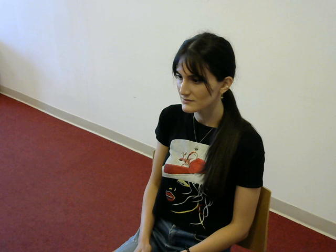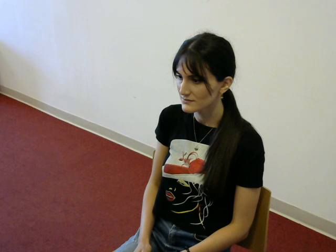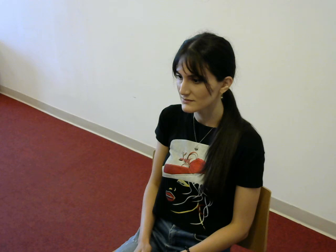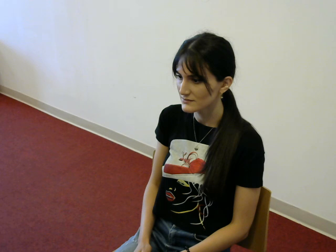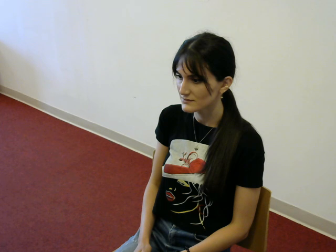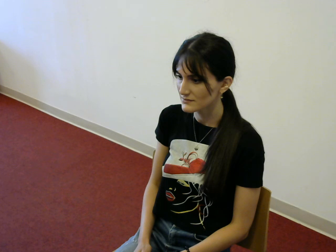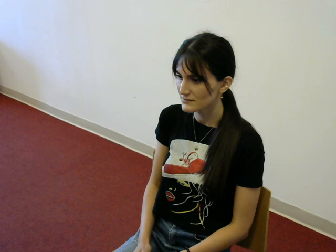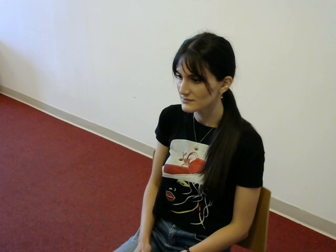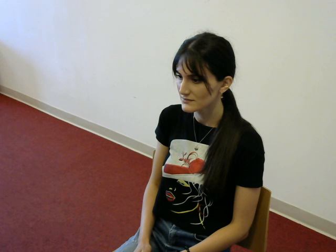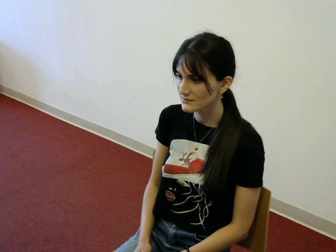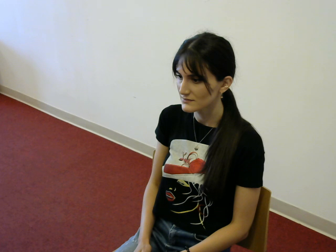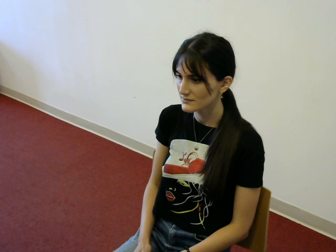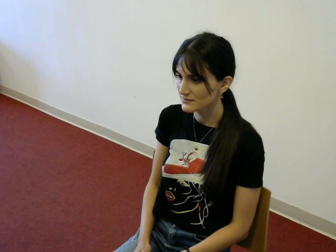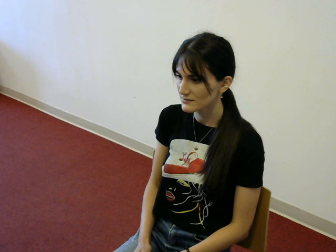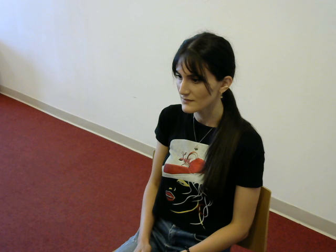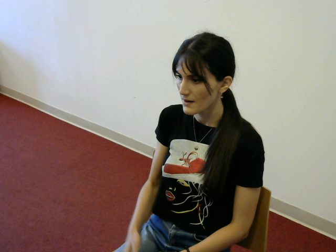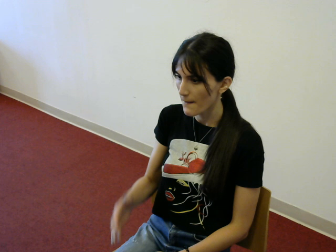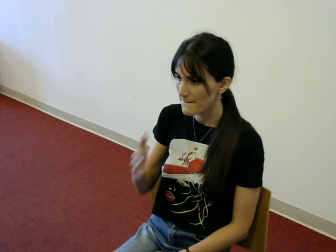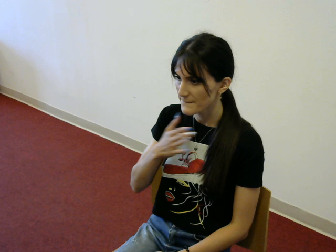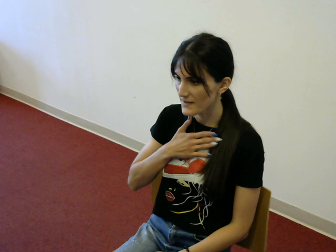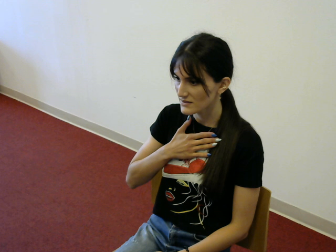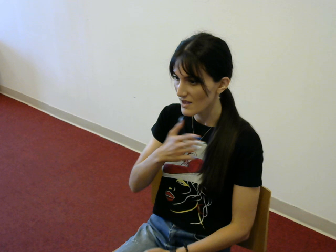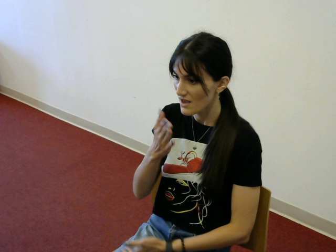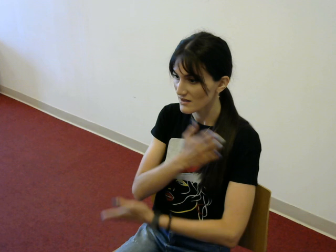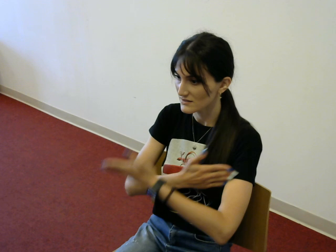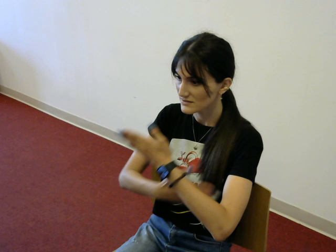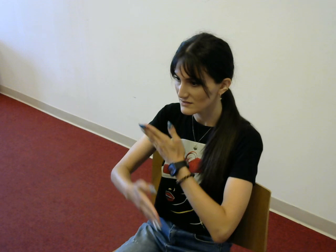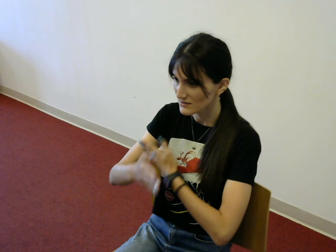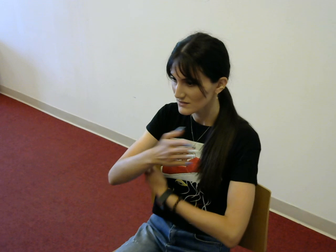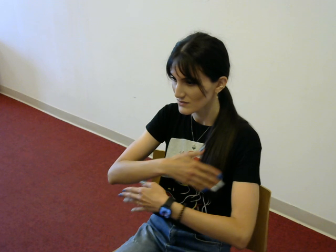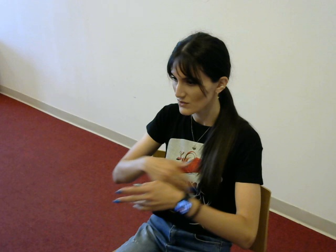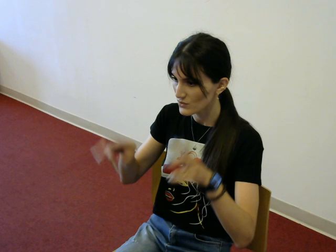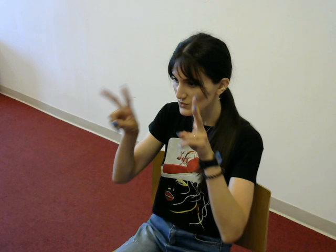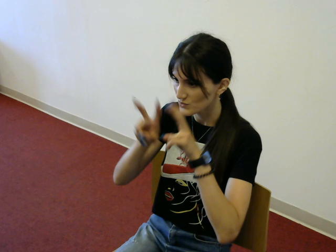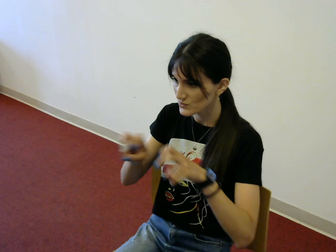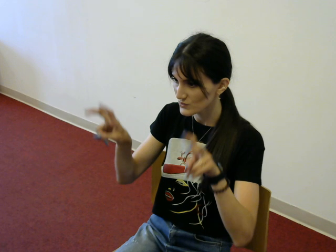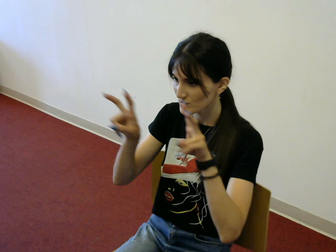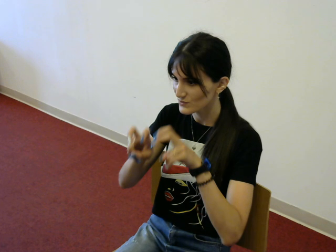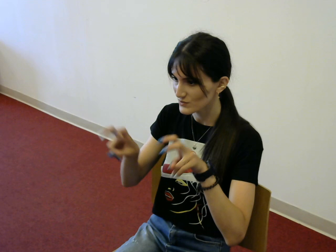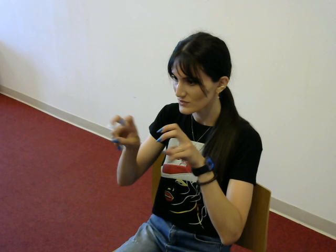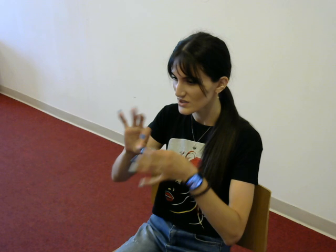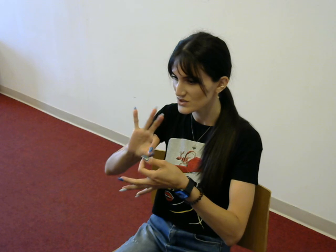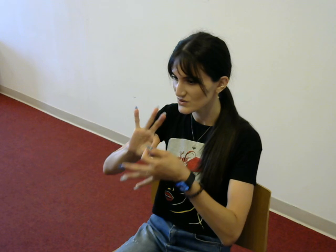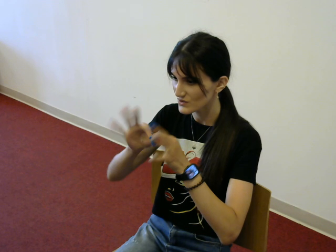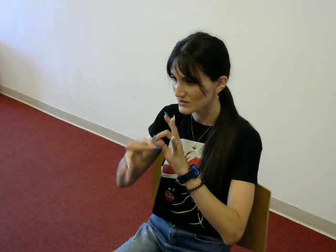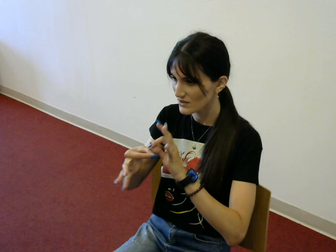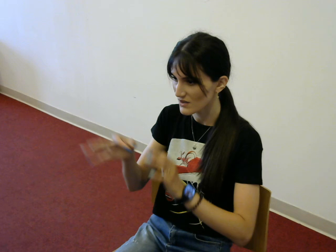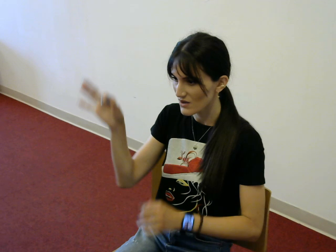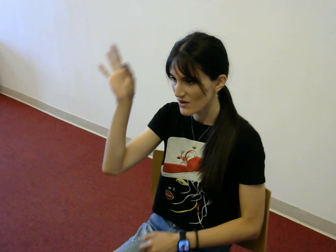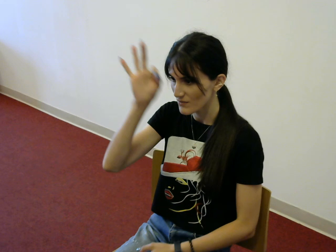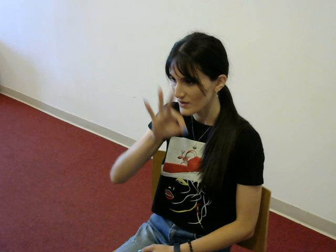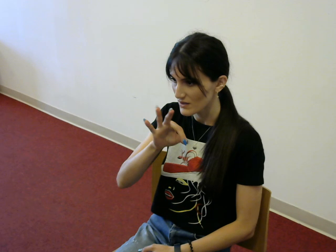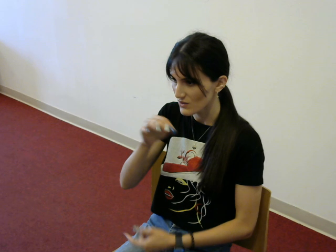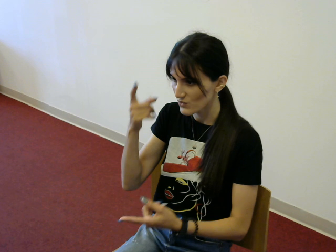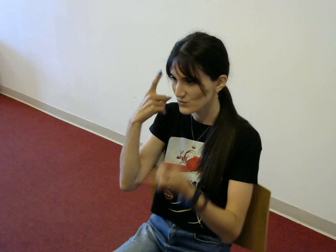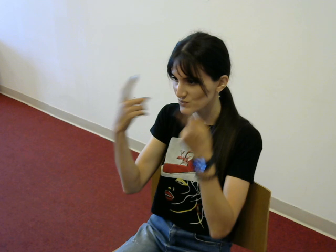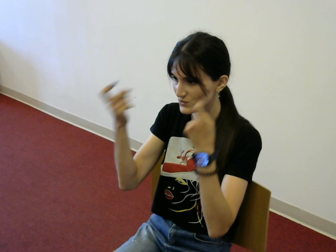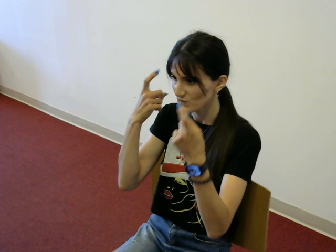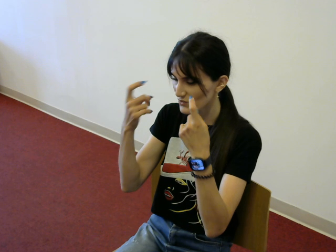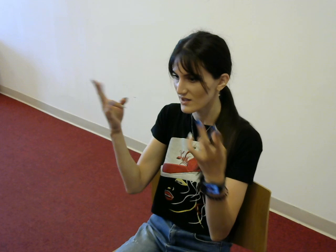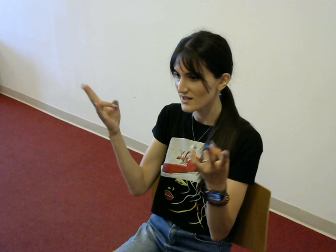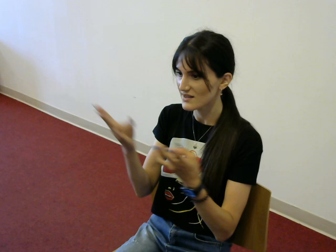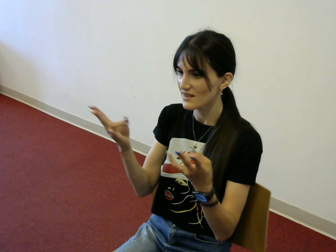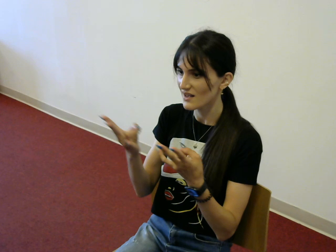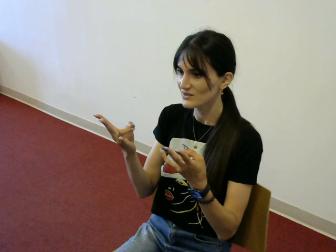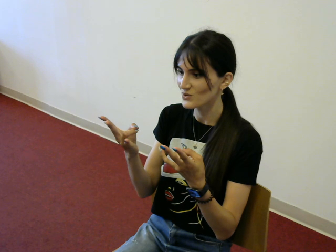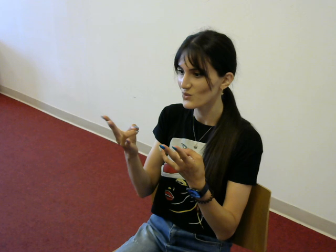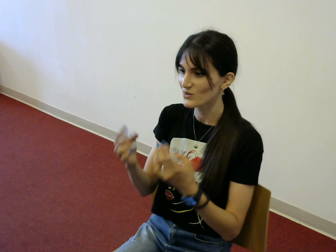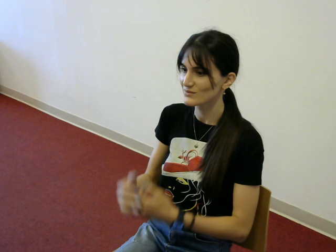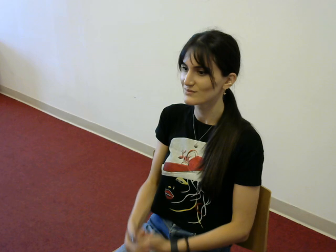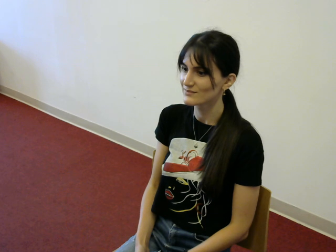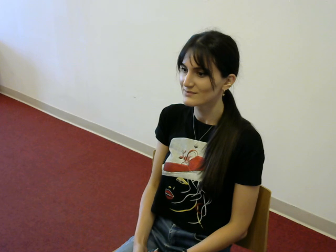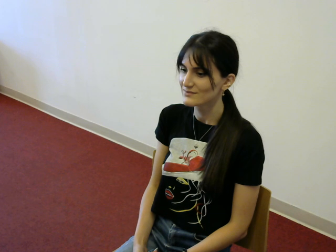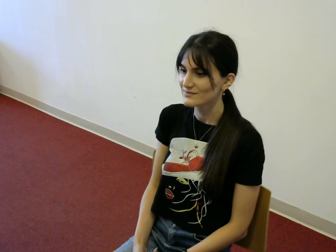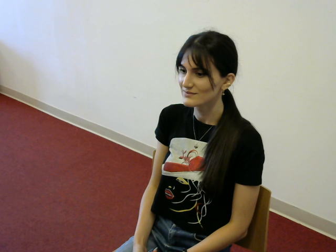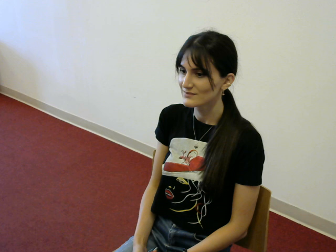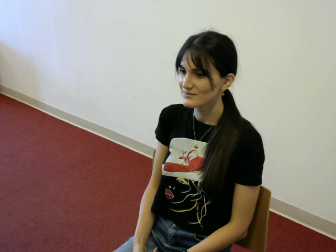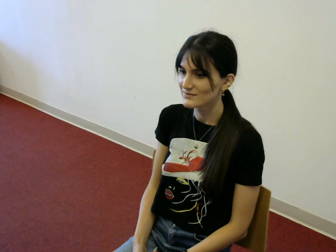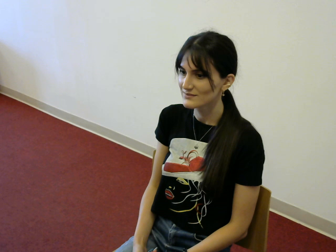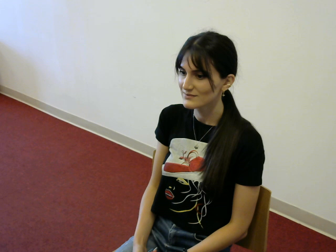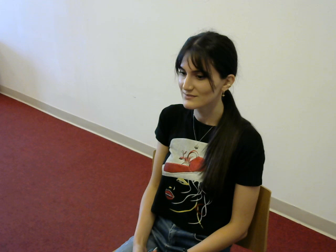Mənə əlillik müayinəsinin nəticəsi barədə məlumat lazımdır